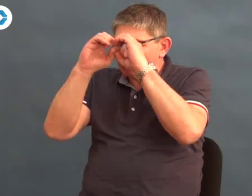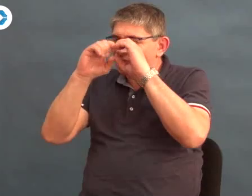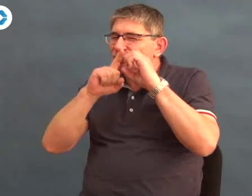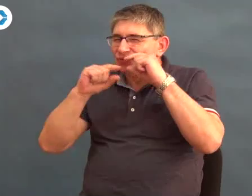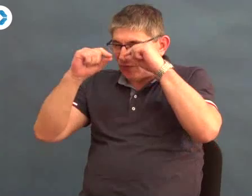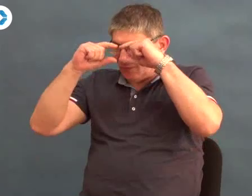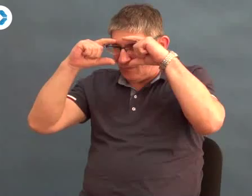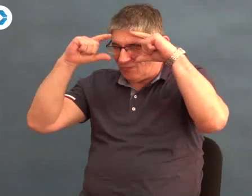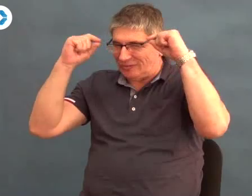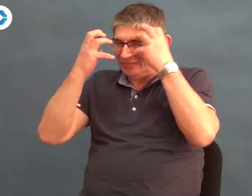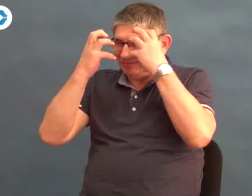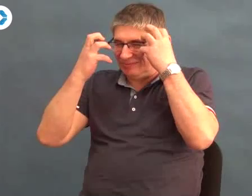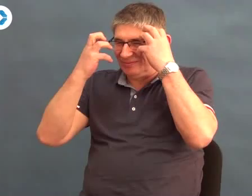Ma czerwone, przekrwione oczy.